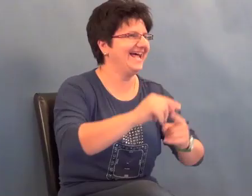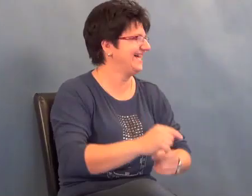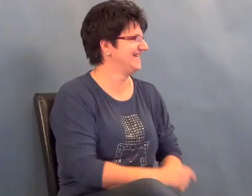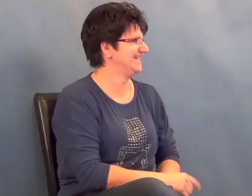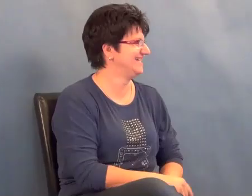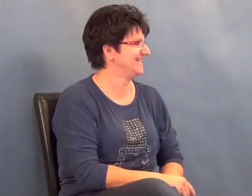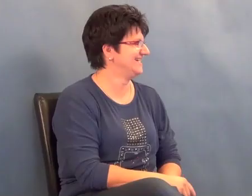Ale...